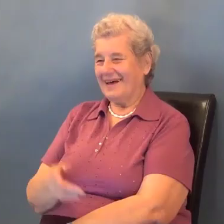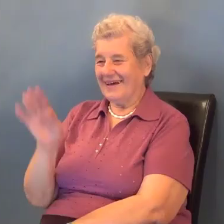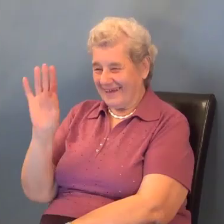Ja też.